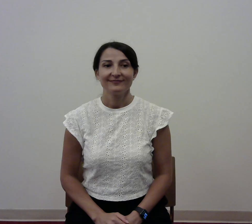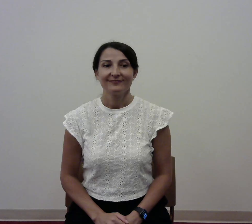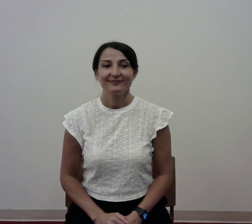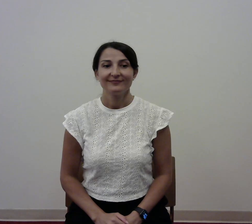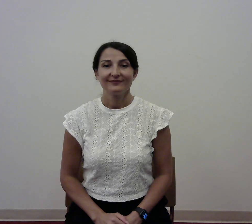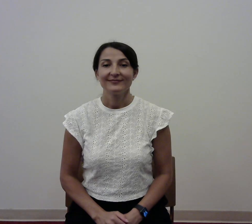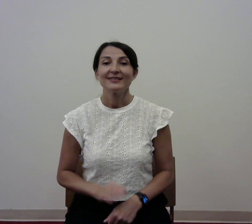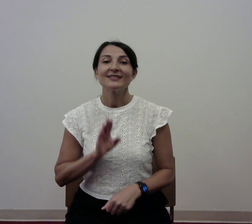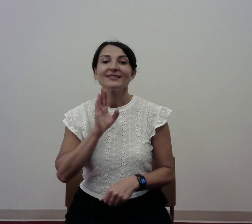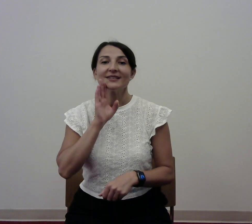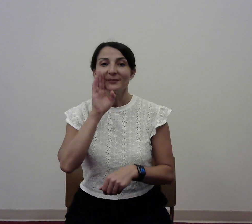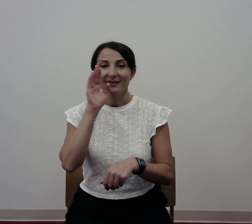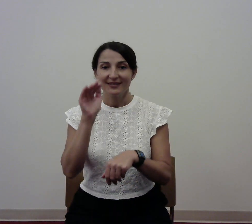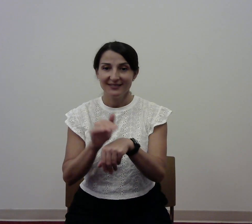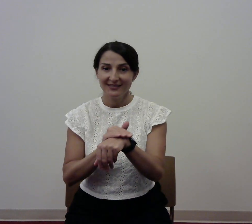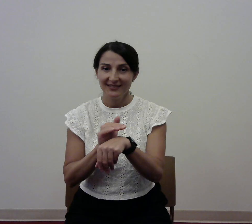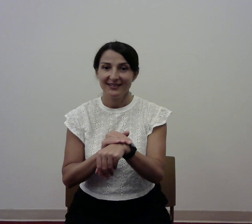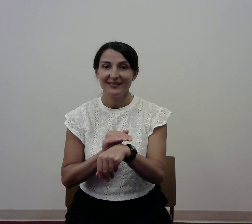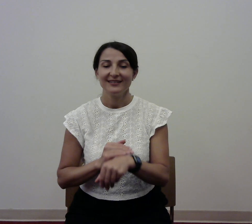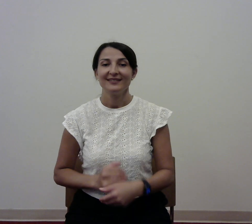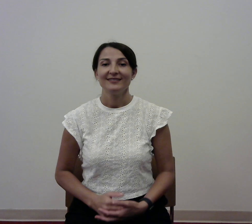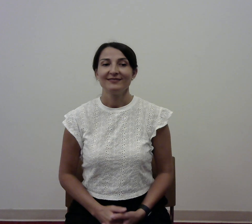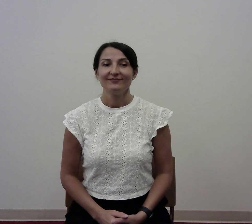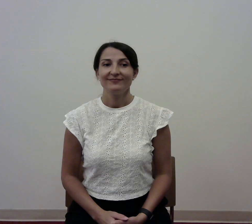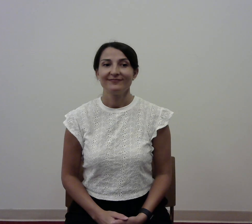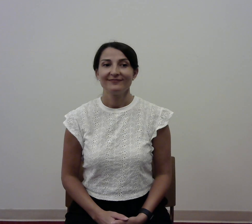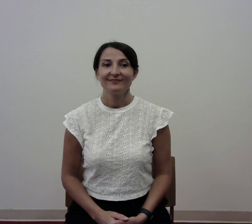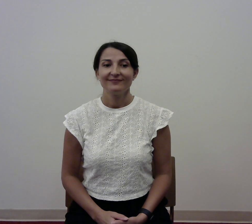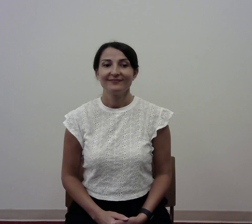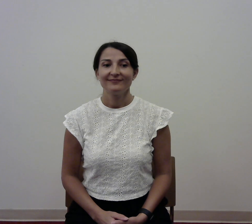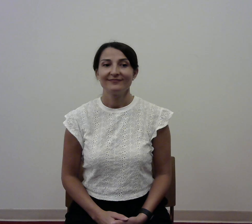Sabahınız xeyir